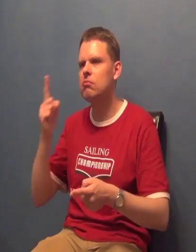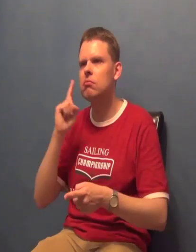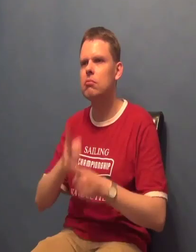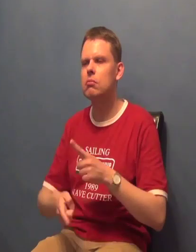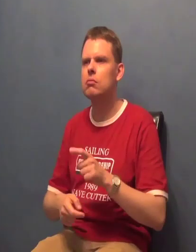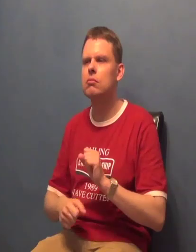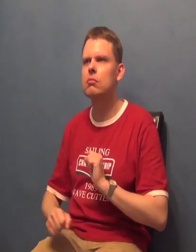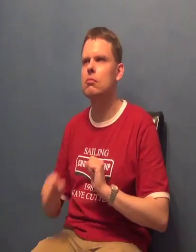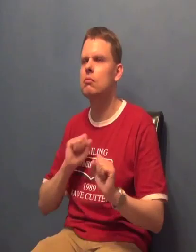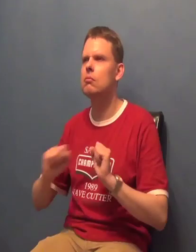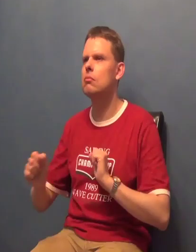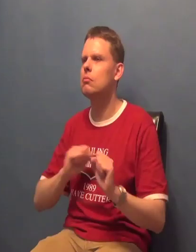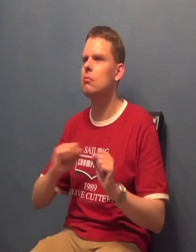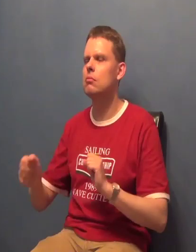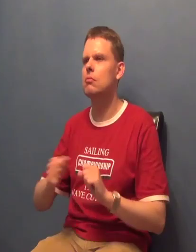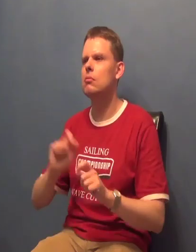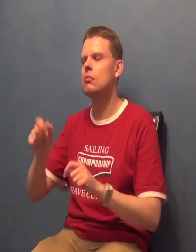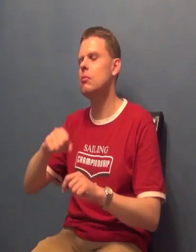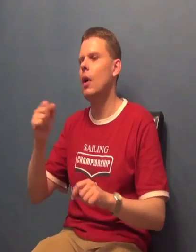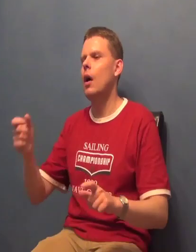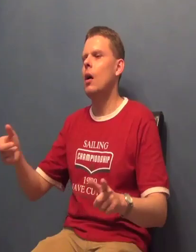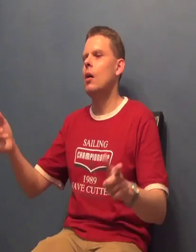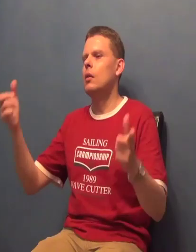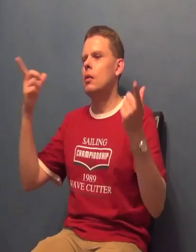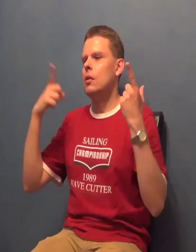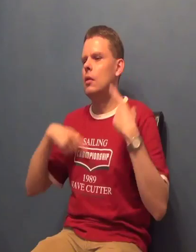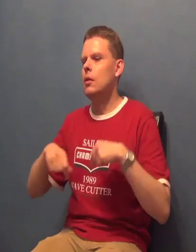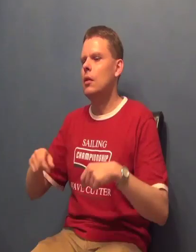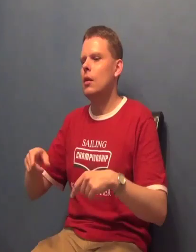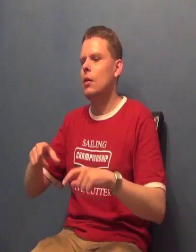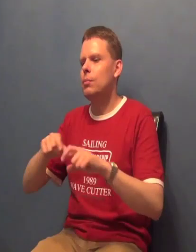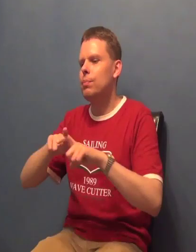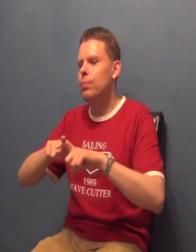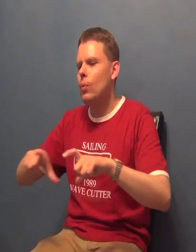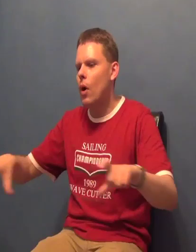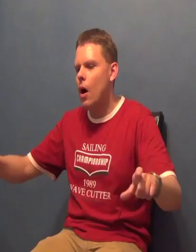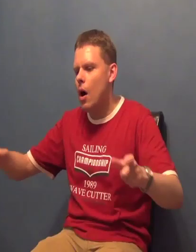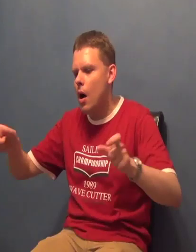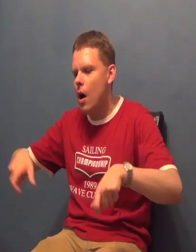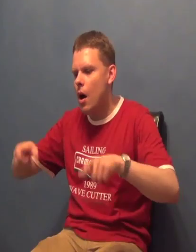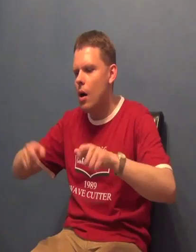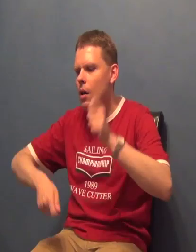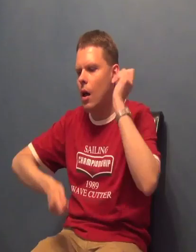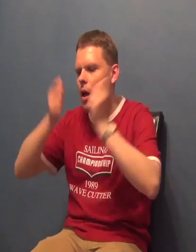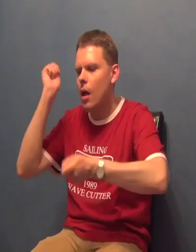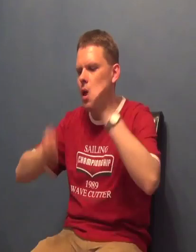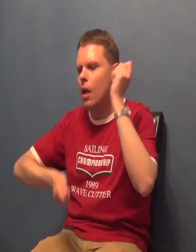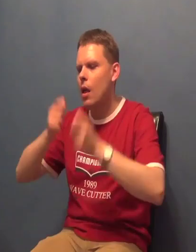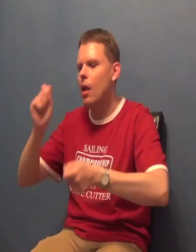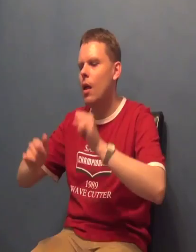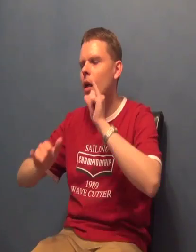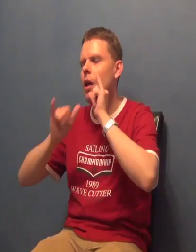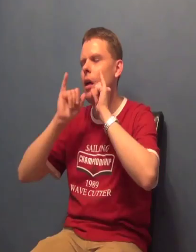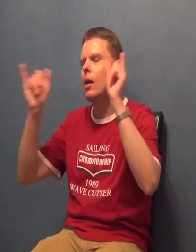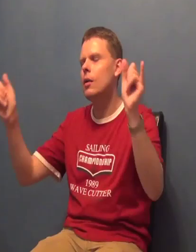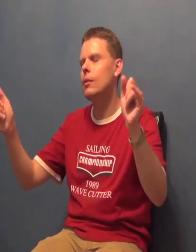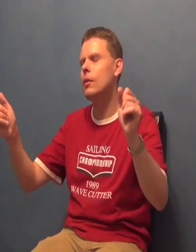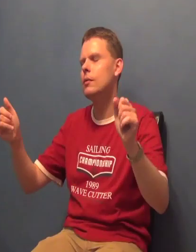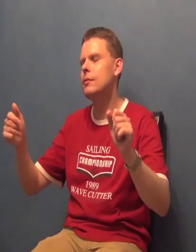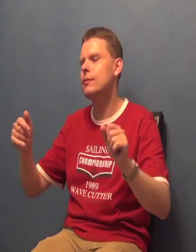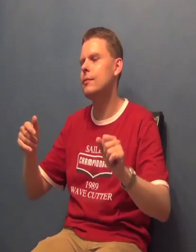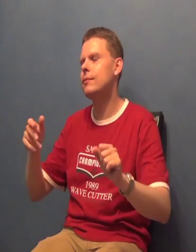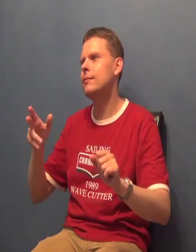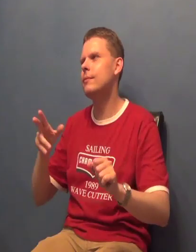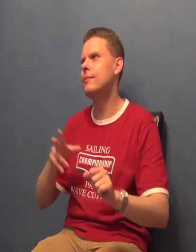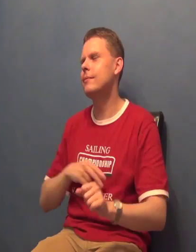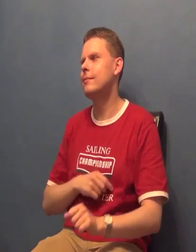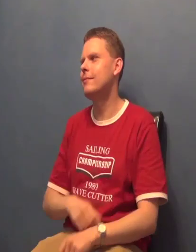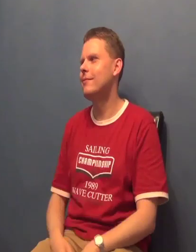Idzie zdecydowanym krokiem, otwiera drzwi, jest zaskoczony, na podłodze leży płot, a ktoś uderza o niego dwoma rękami jak w perkusję, hałasuje... mhm.